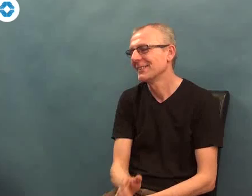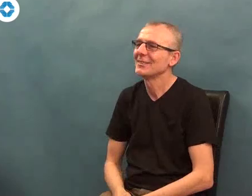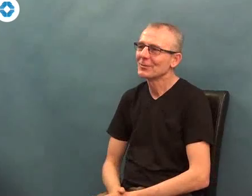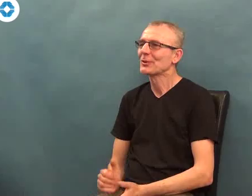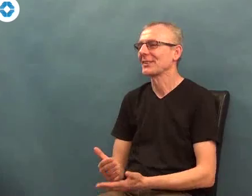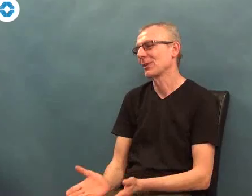Już.